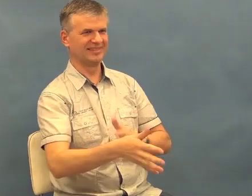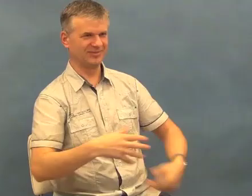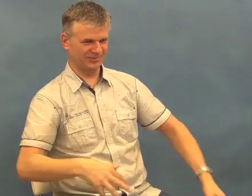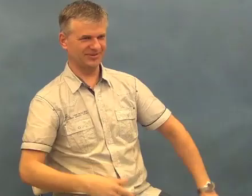Łał.